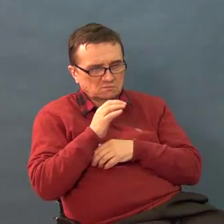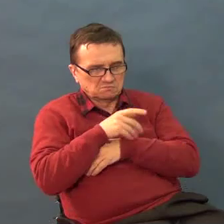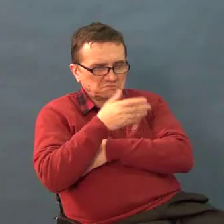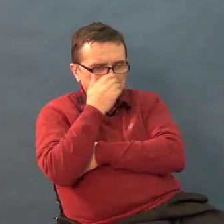Nie wiem.